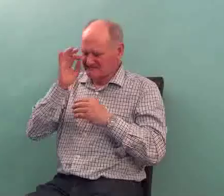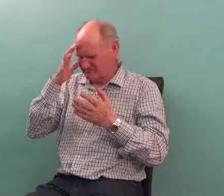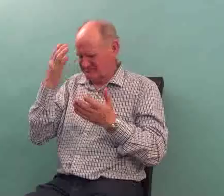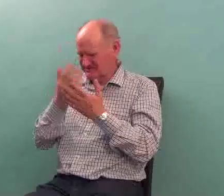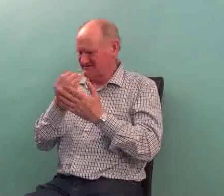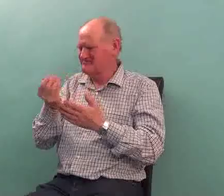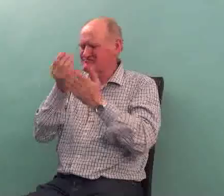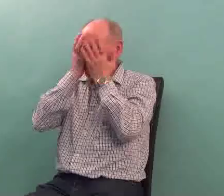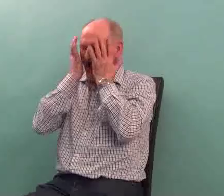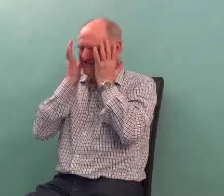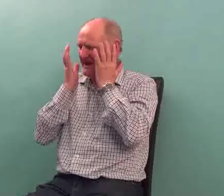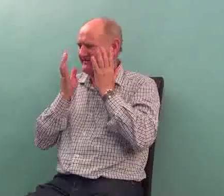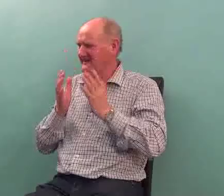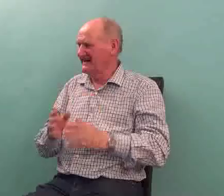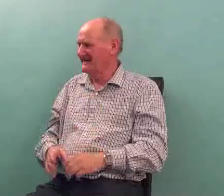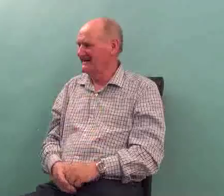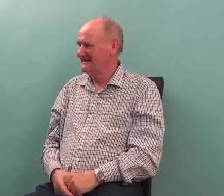Kot nagle dostaje wodą prosto w twarz.